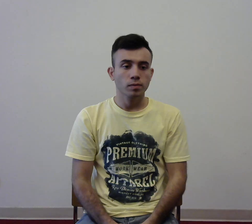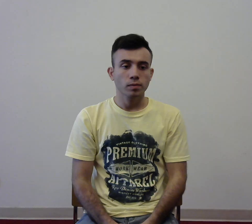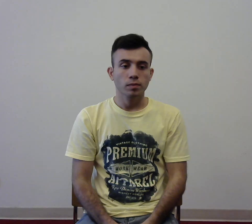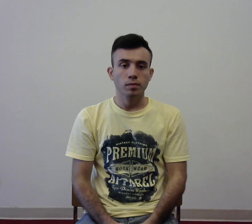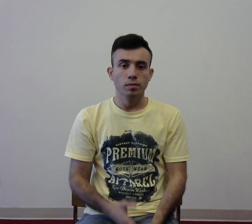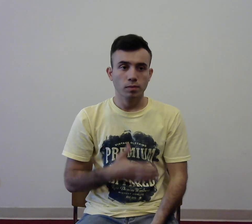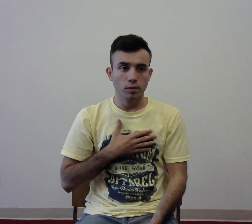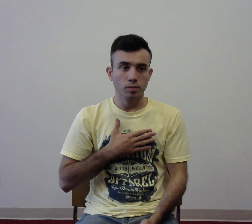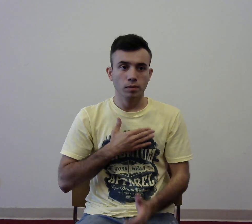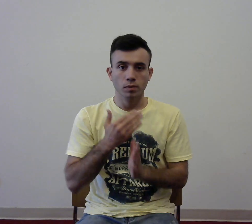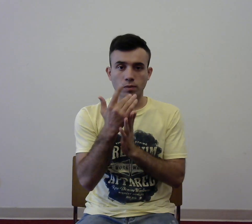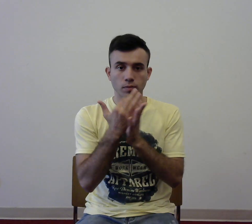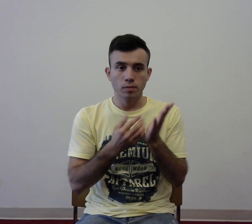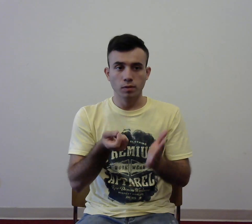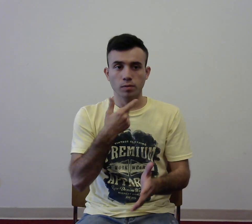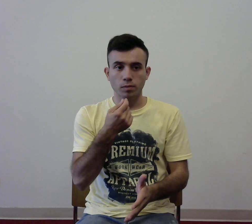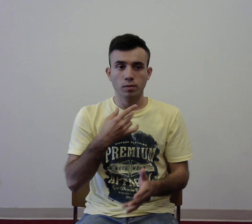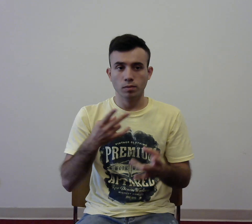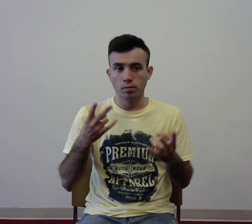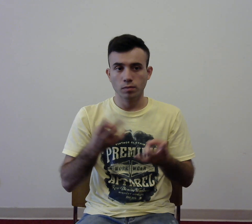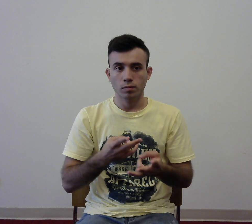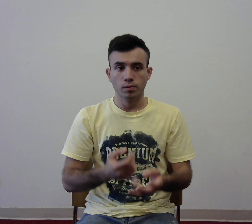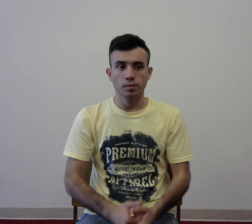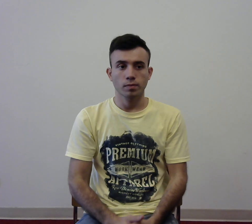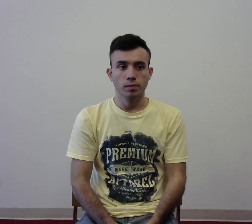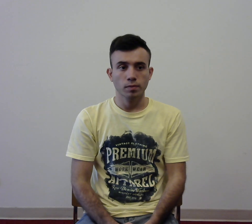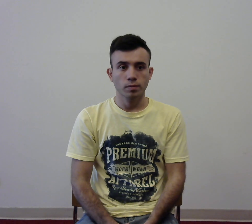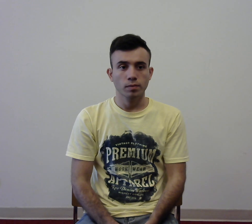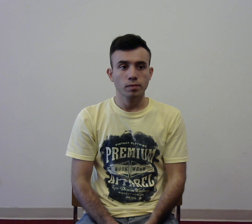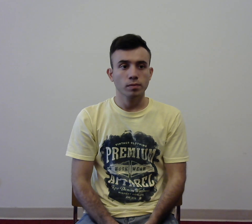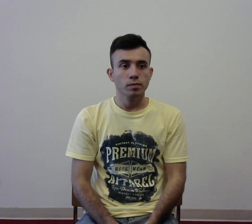Mənə siyahıdakı dərmanlar lazımdır